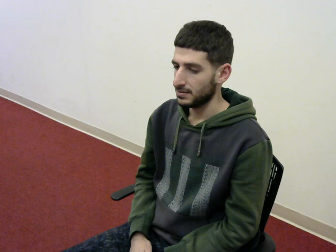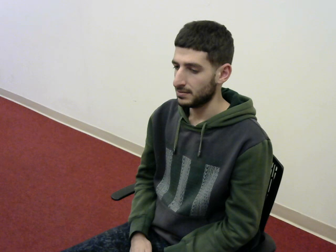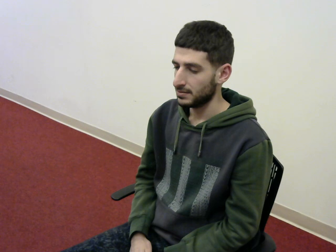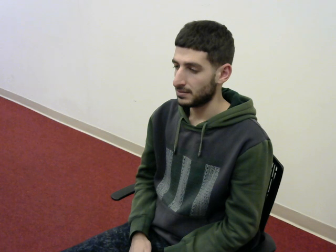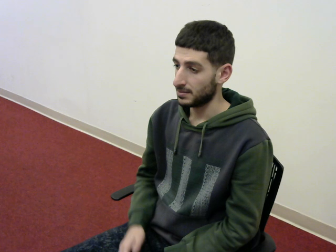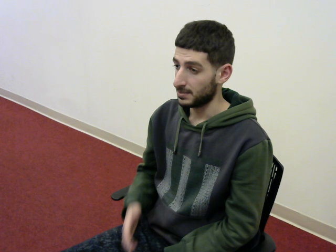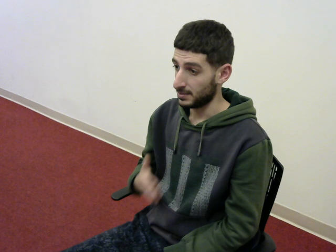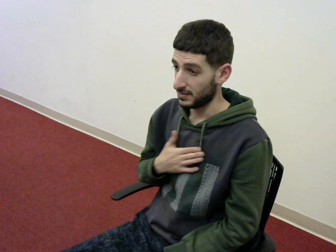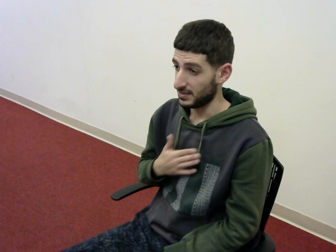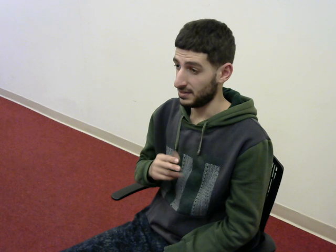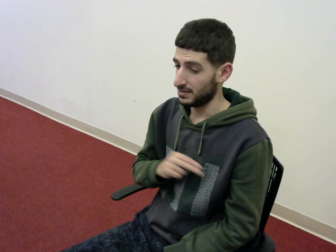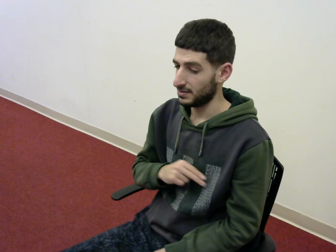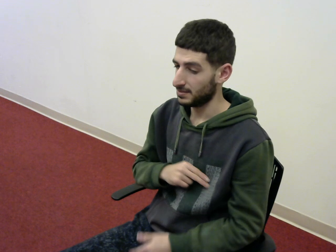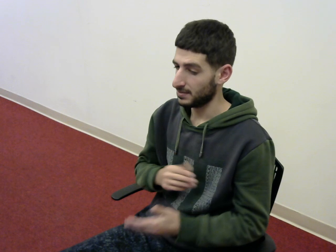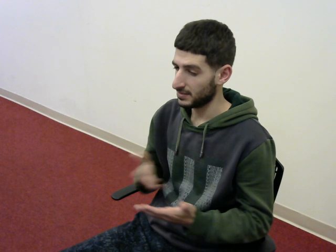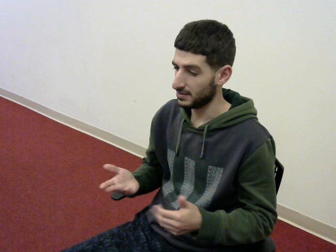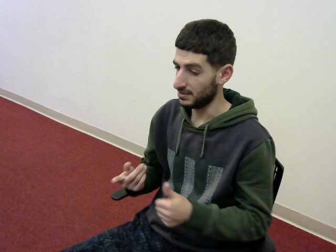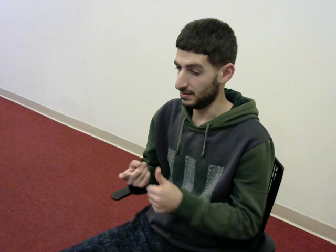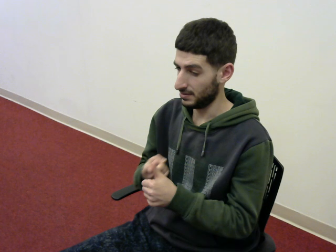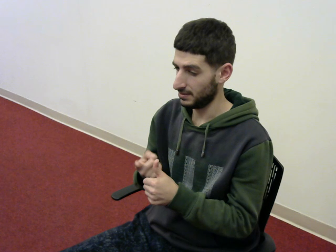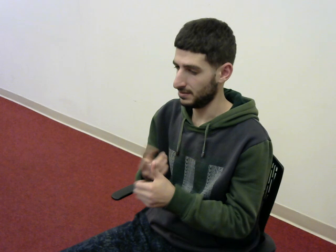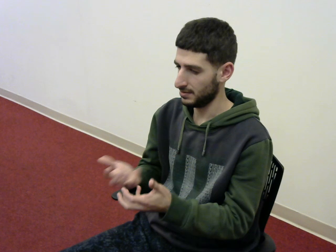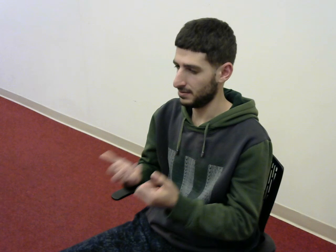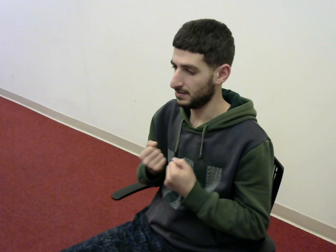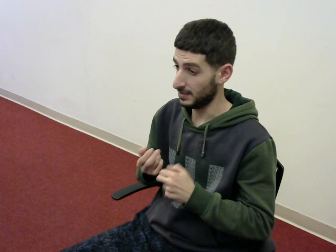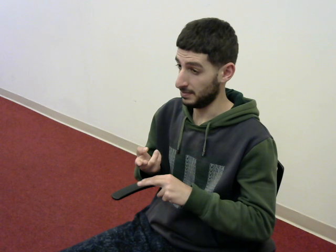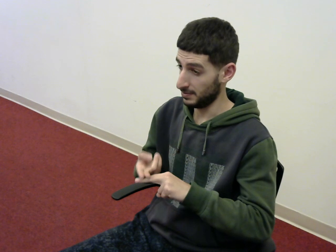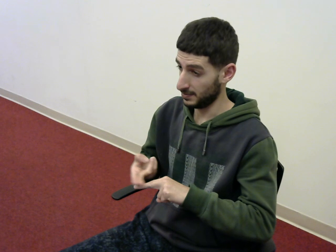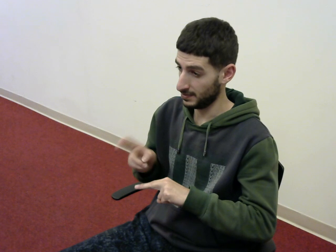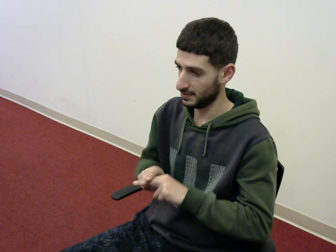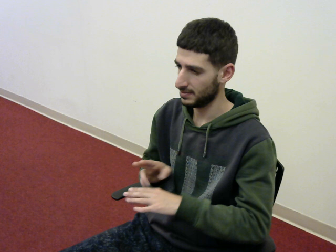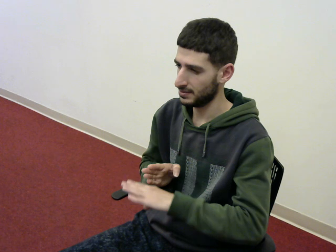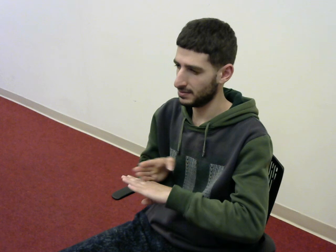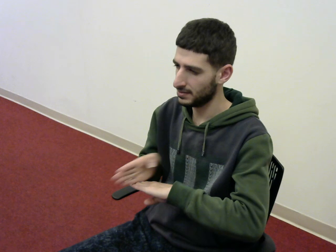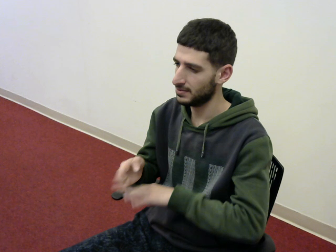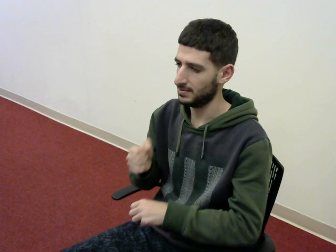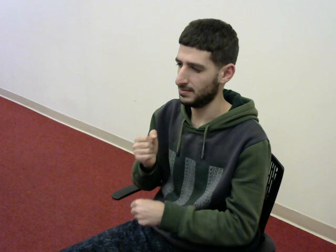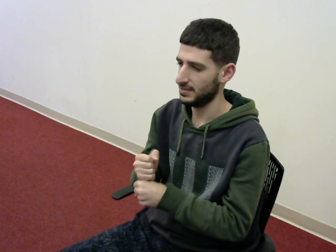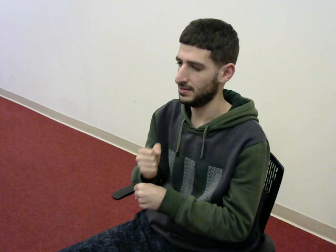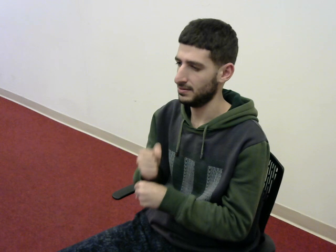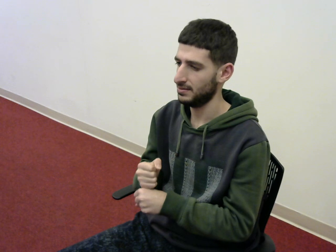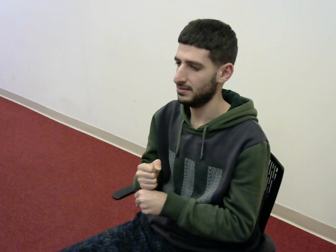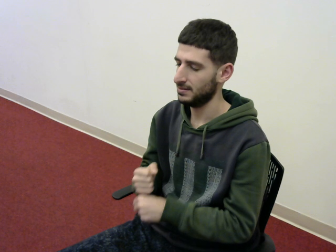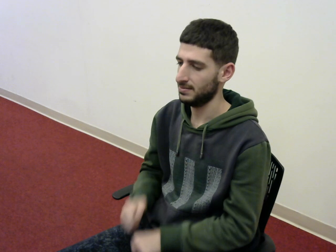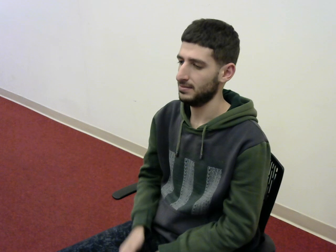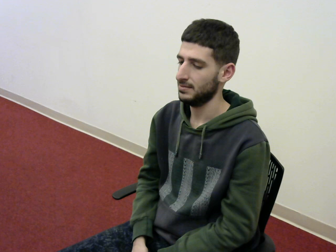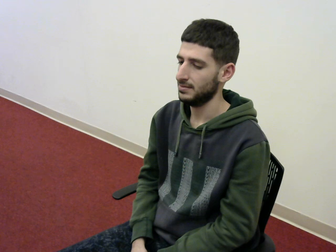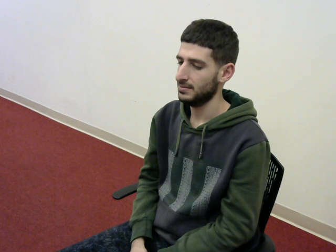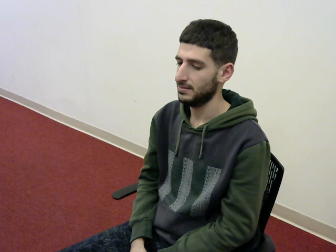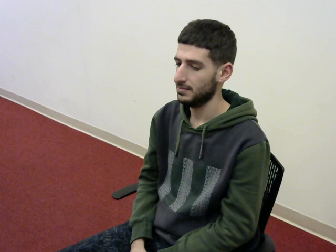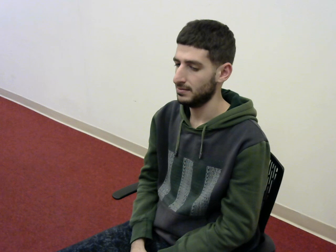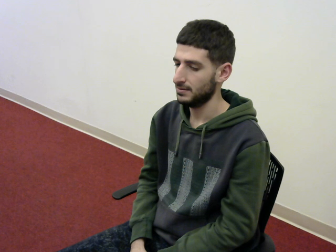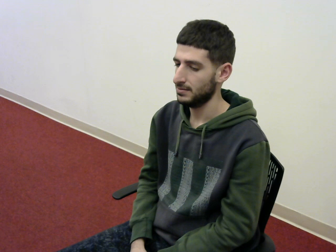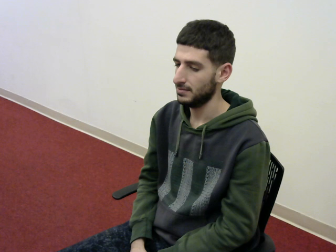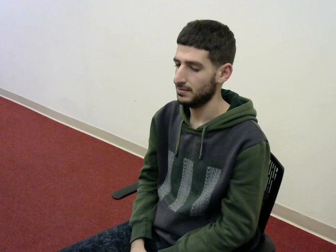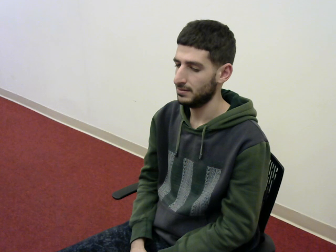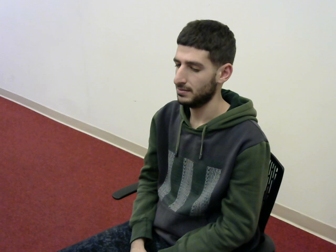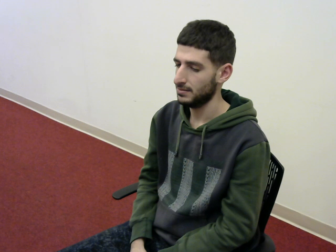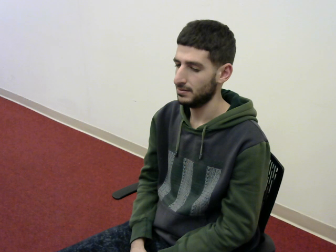Mən işsiz adı almaq üçün müraciət edirəm